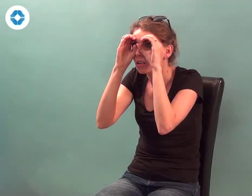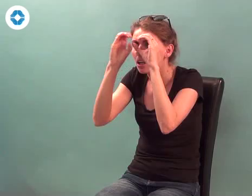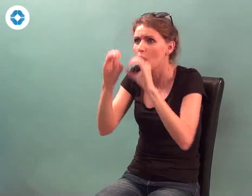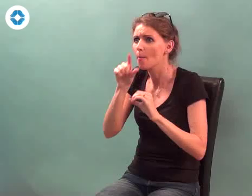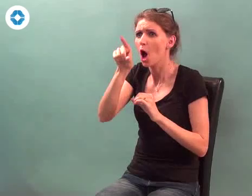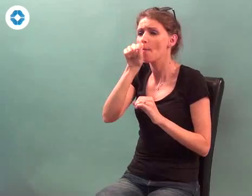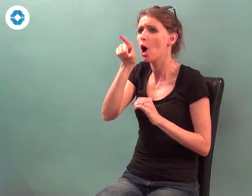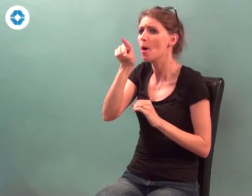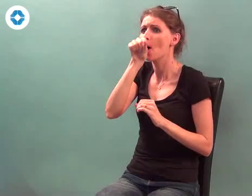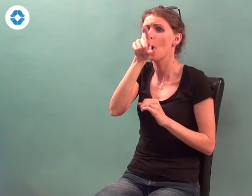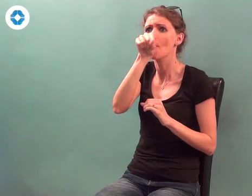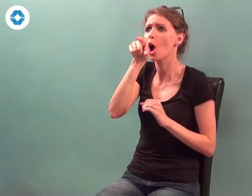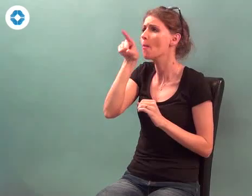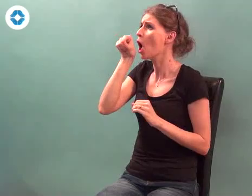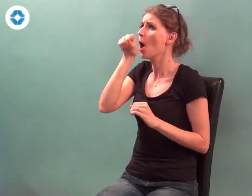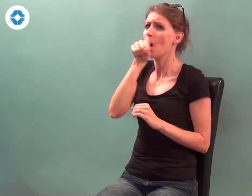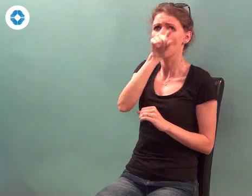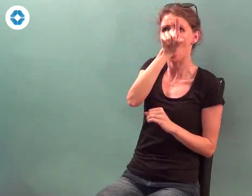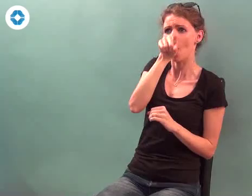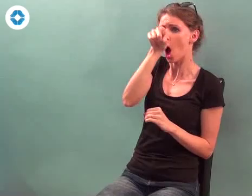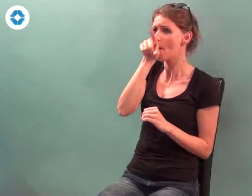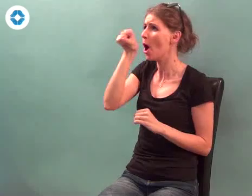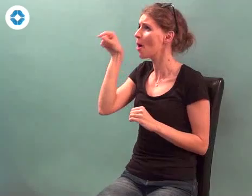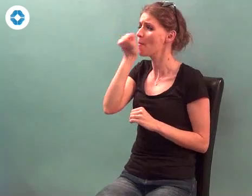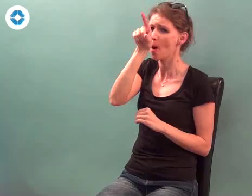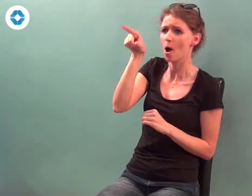Ptaszek wydaje dźwięki.